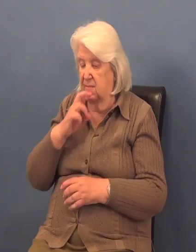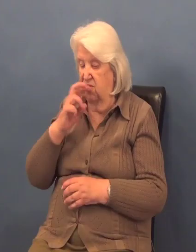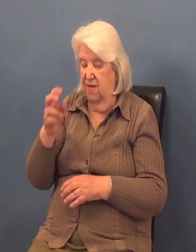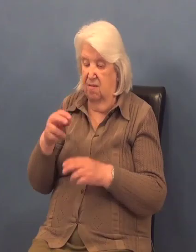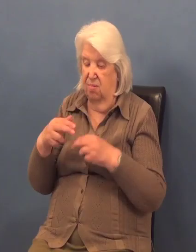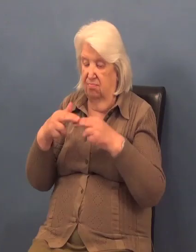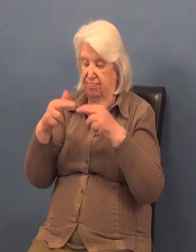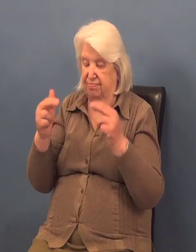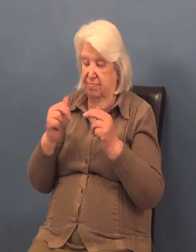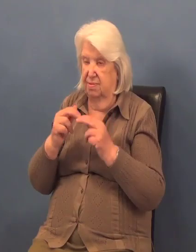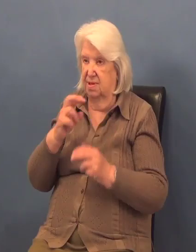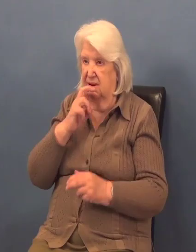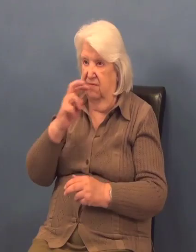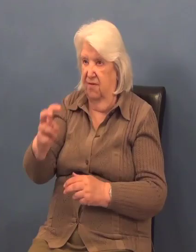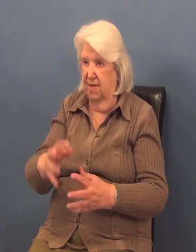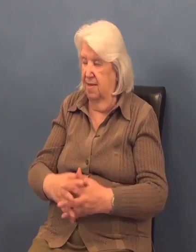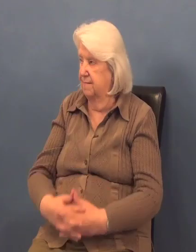To tramwaj. Jest most, więc tramwaj.